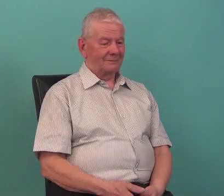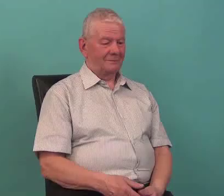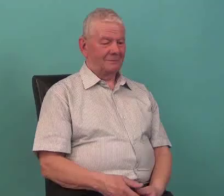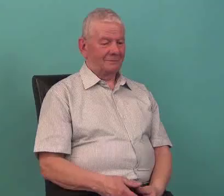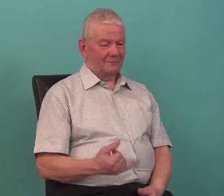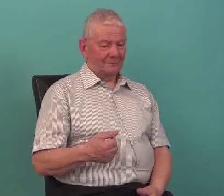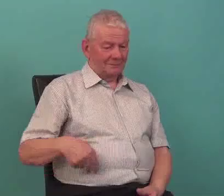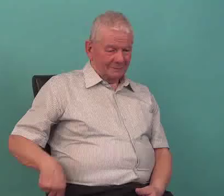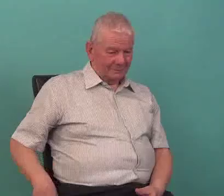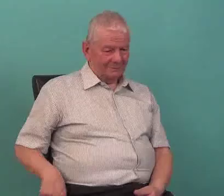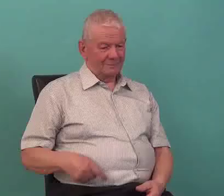Dziecko jest z tyłu, rower ciągnie przyczepę.